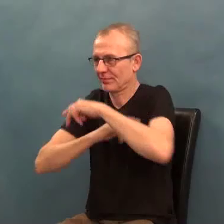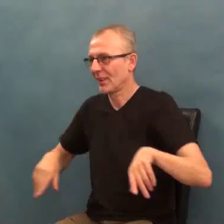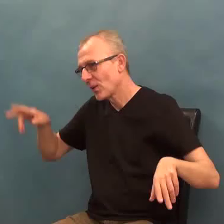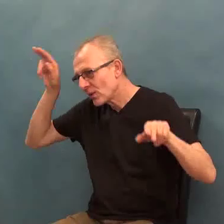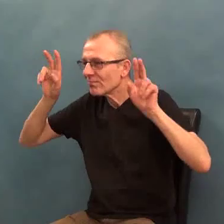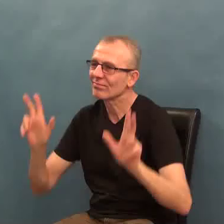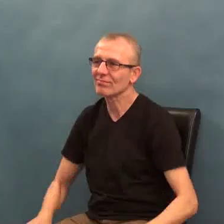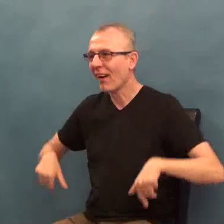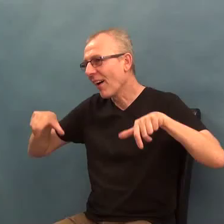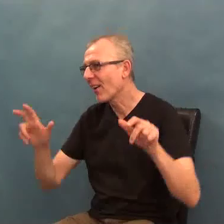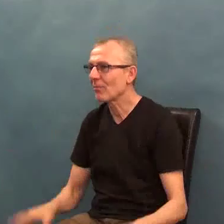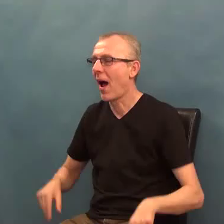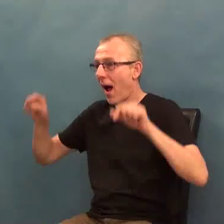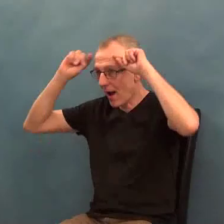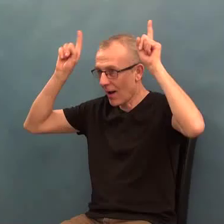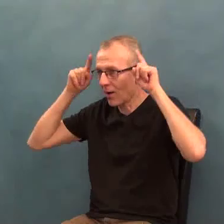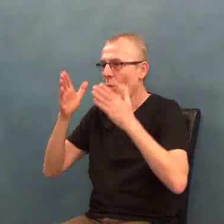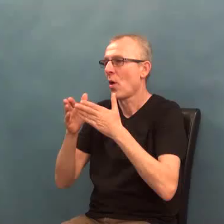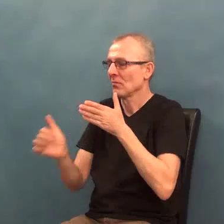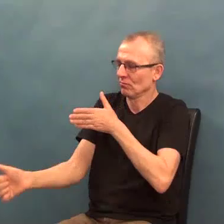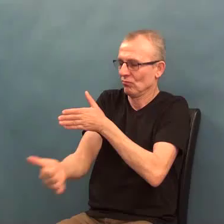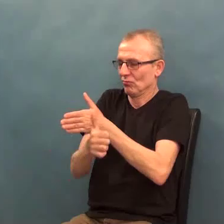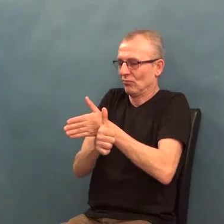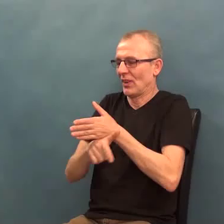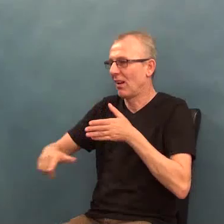Królik sobie skacze, a Myszka Miki jest ukryta za rogiem domu.